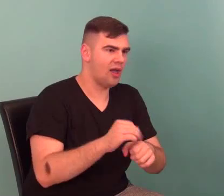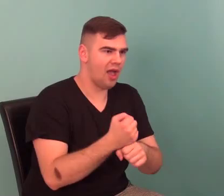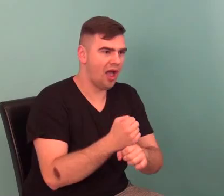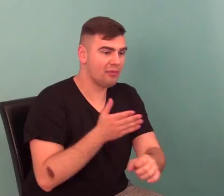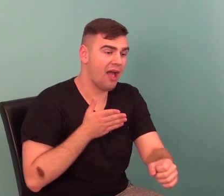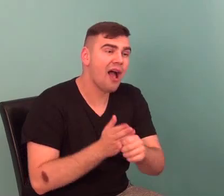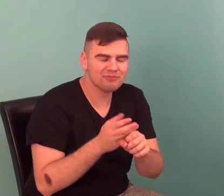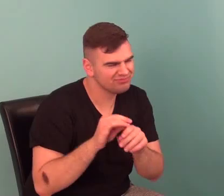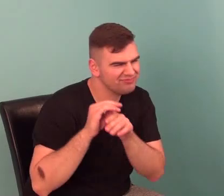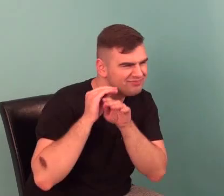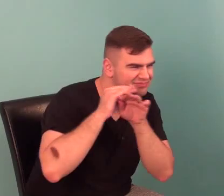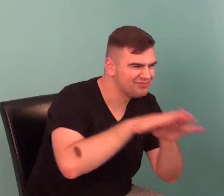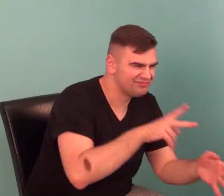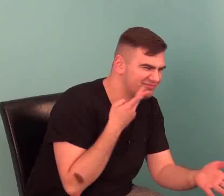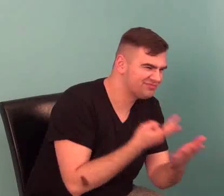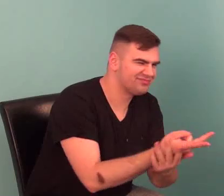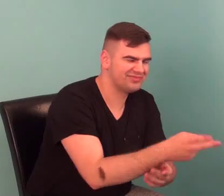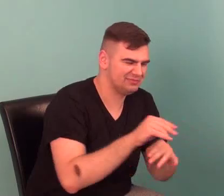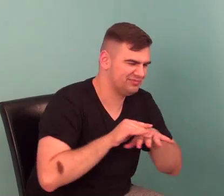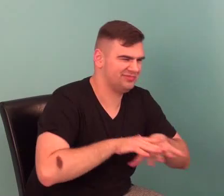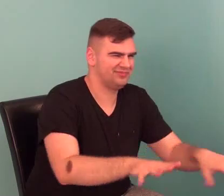Wpada na kamień i upada, z kosza rozsypały się owoce.